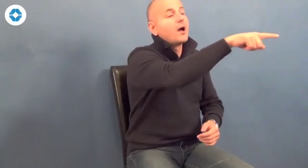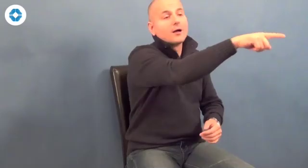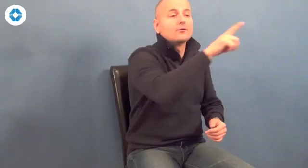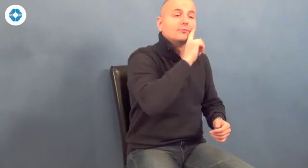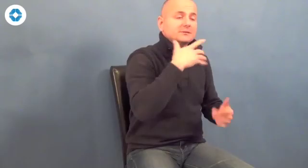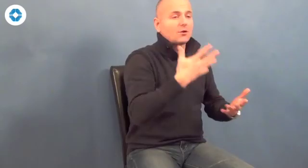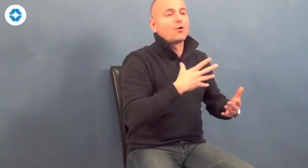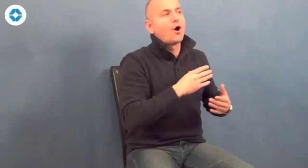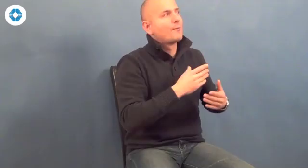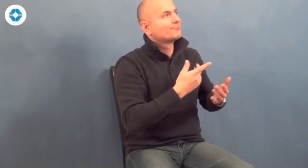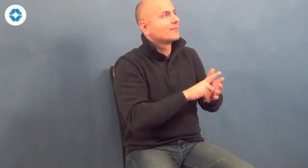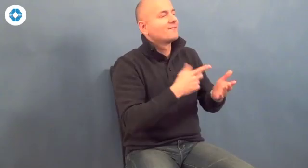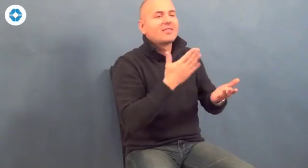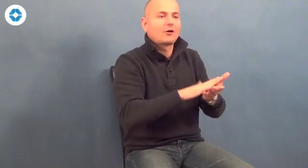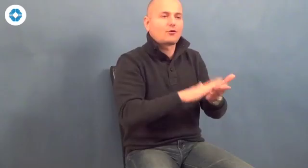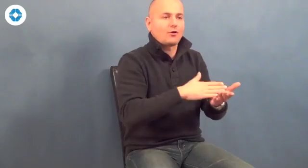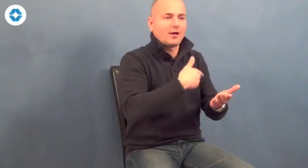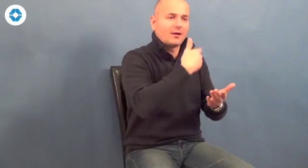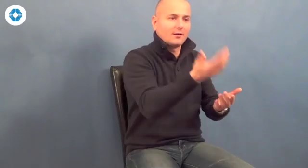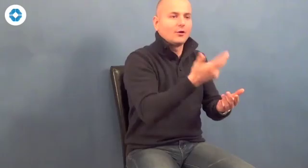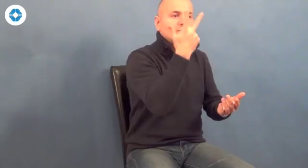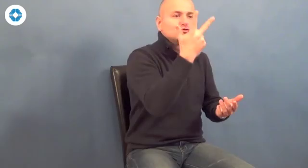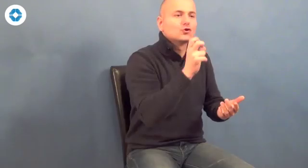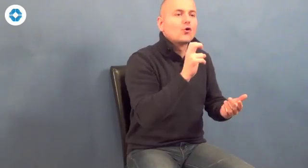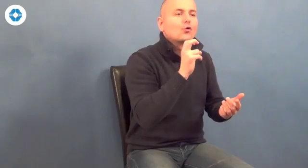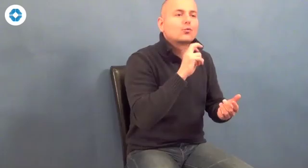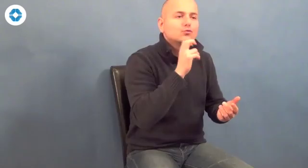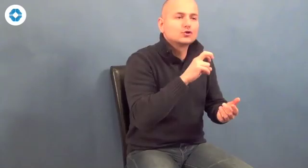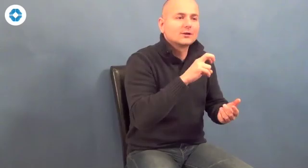Chłopiec chciał im dać nagrodę - trzy gruszki.